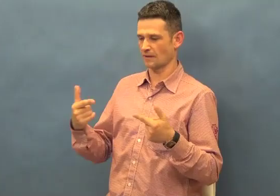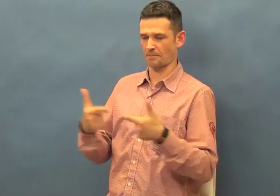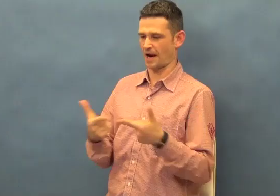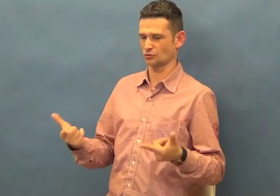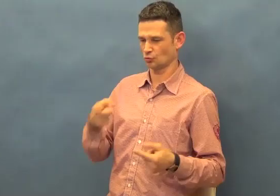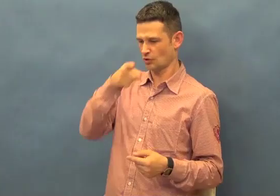Nie pasuje.